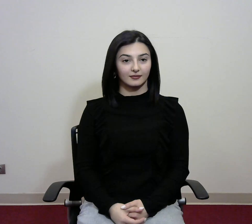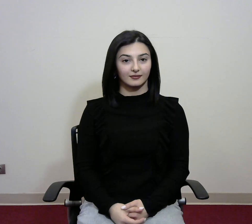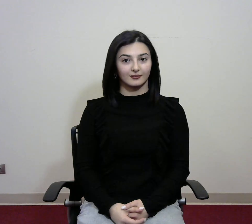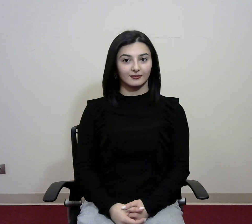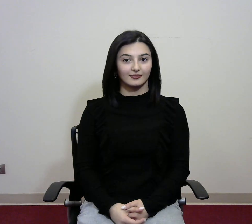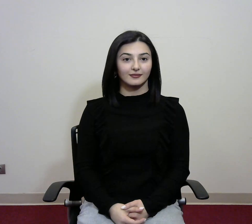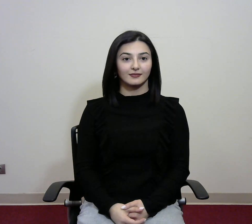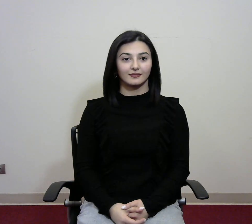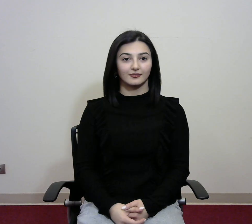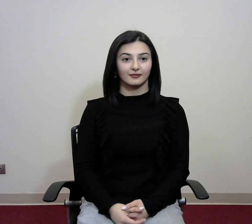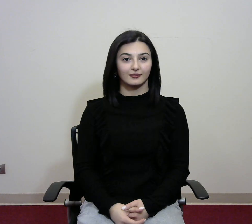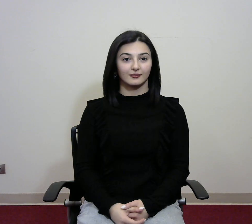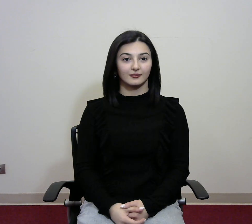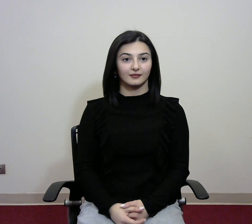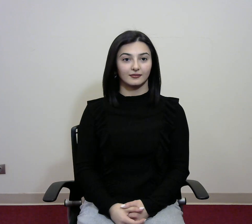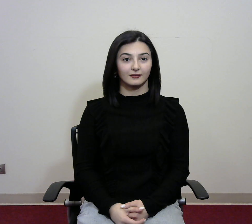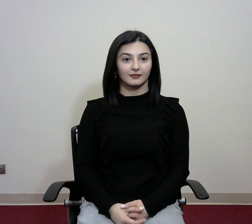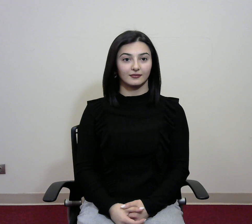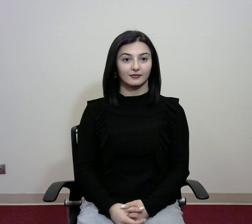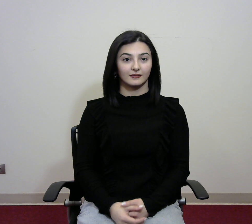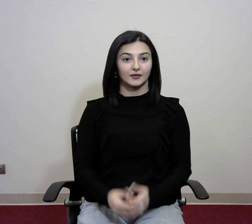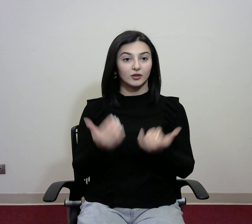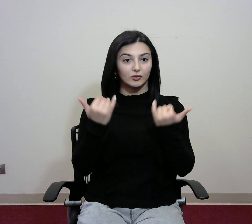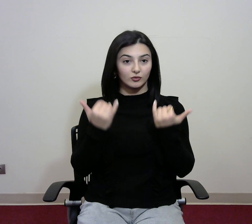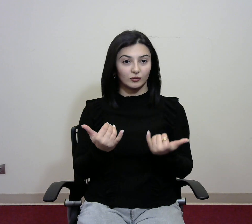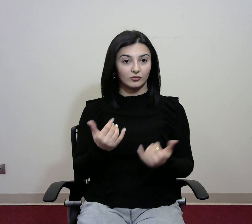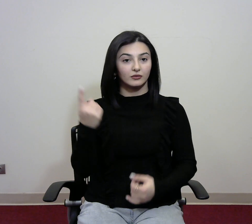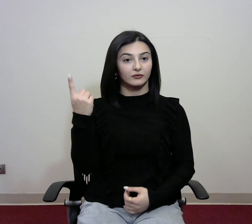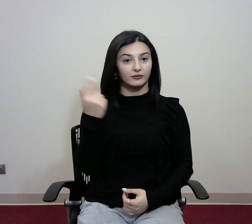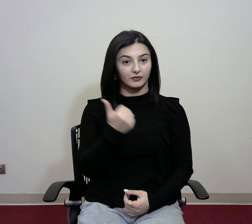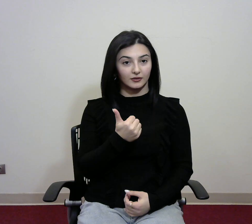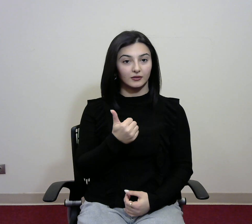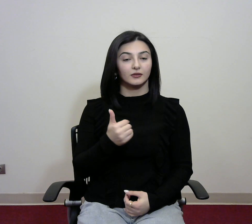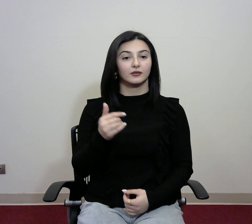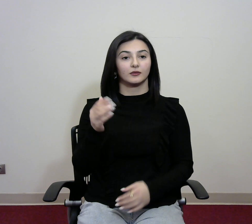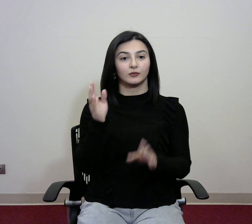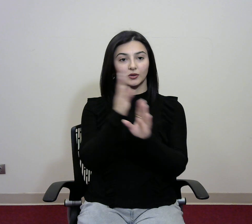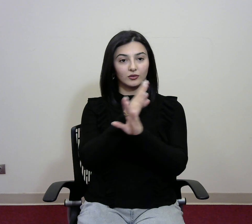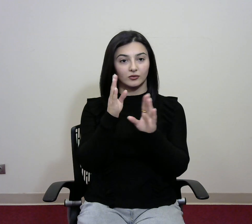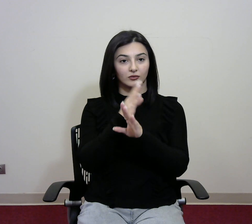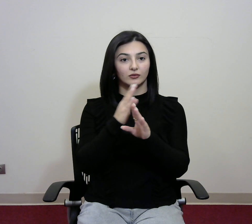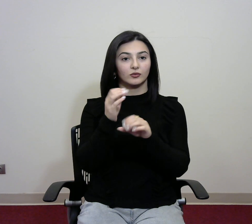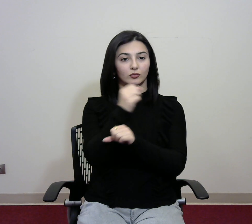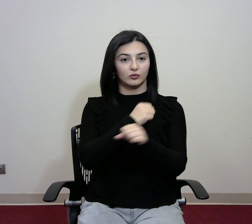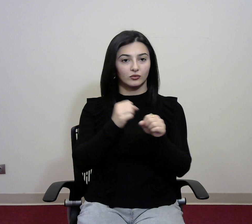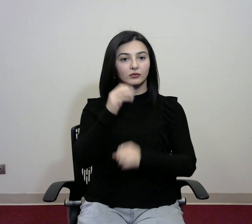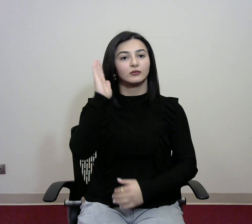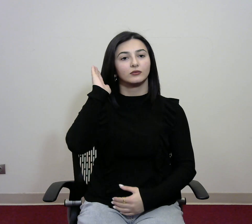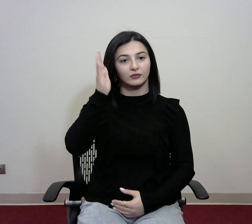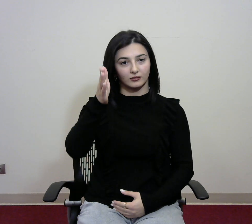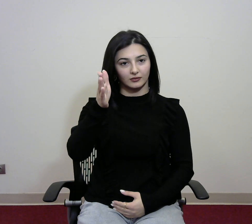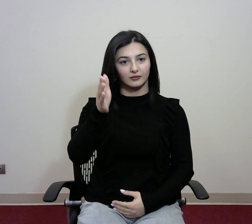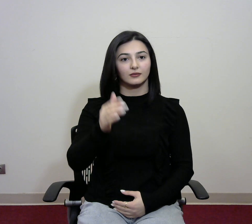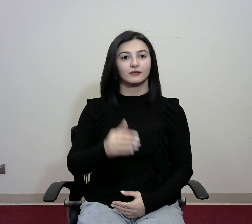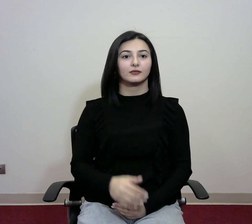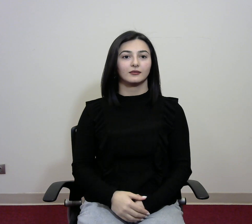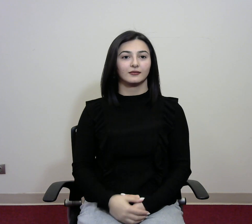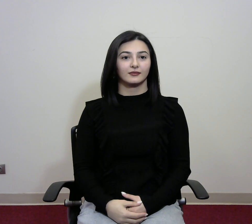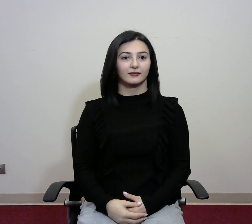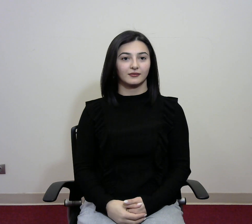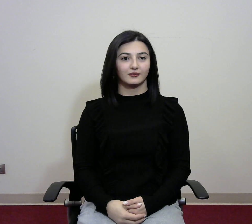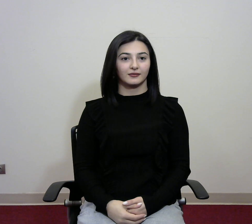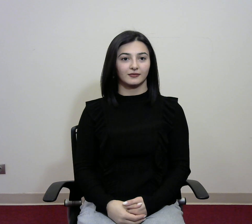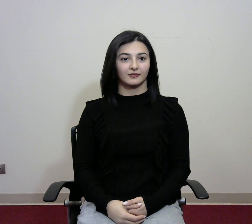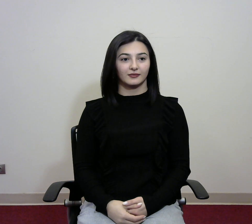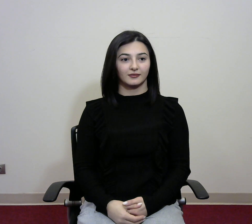Bu həftə hava küləkli olacaq